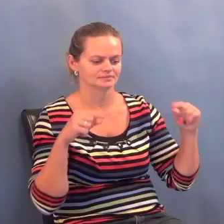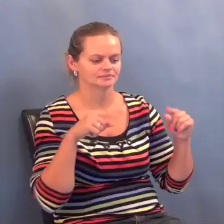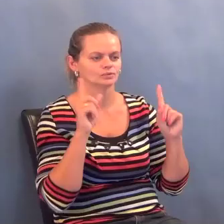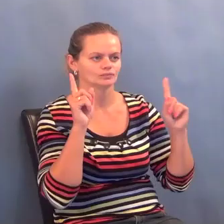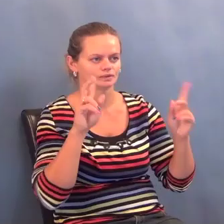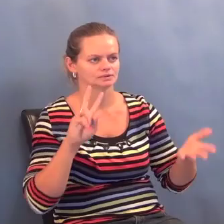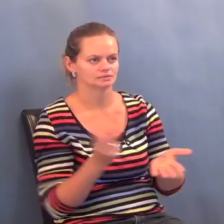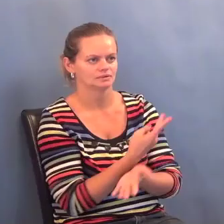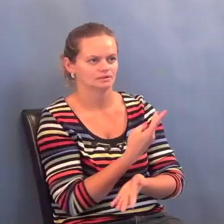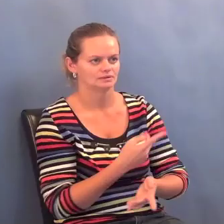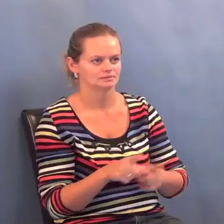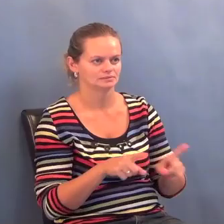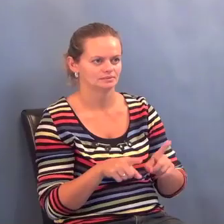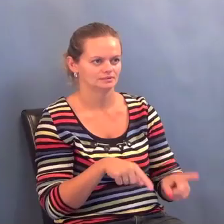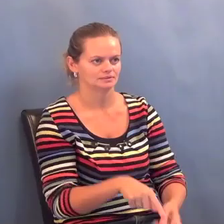Trójkąt, ostrzega przed upadkiem.